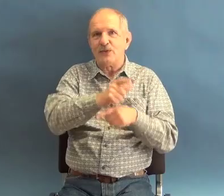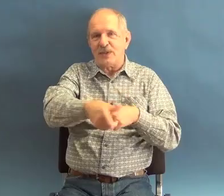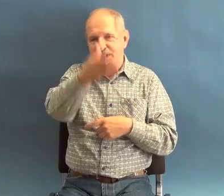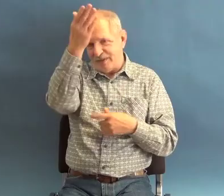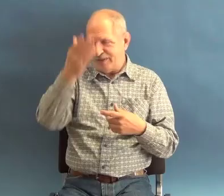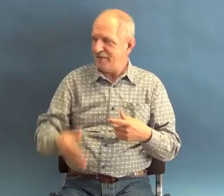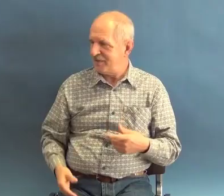I tyle.